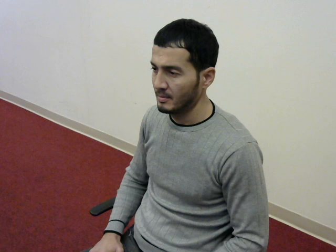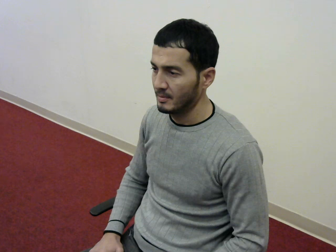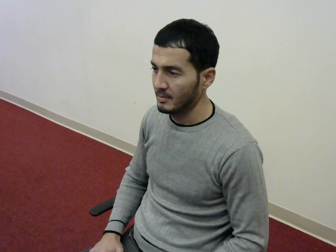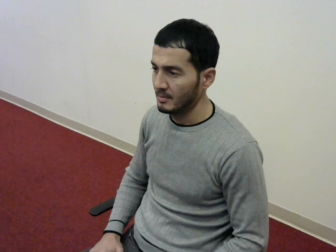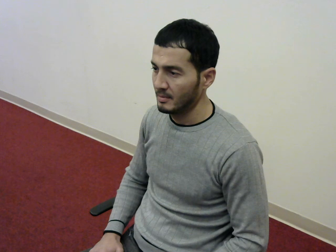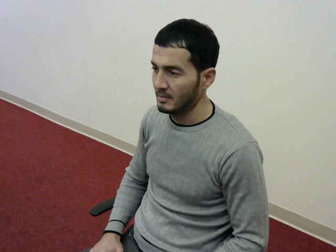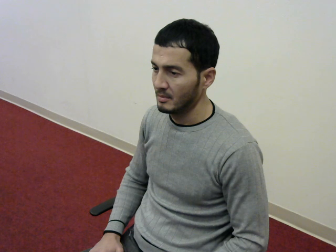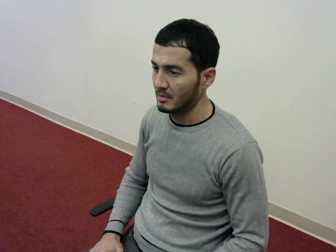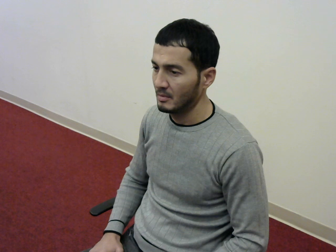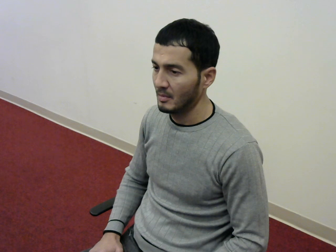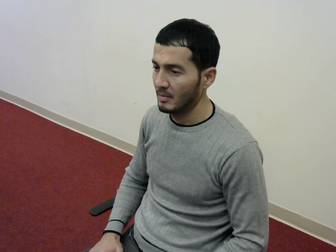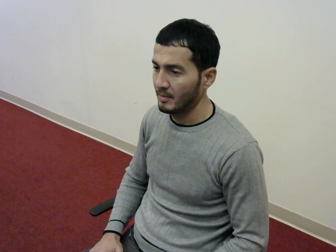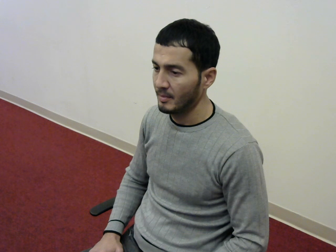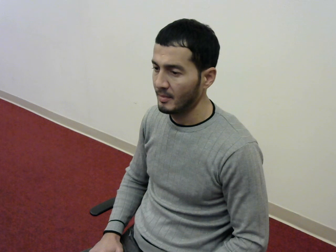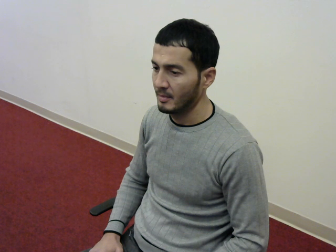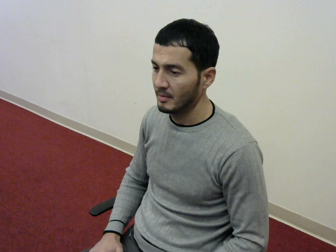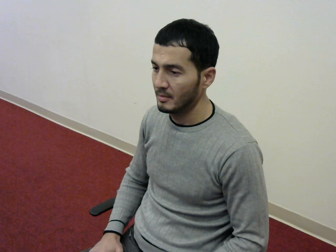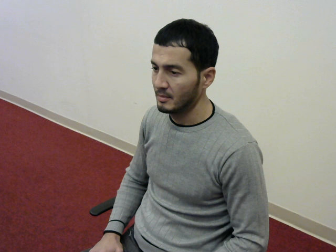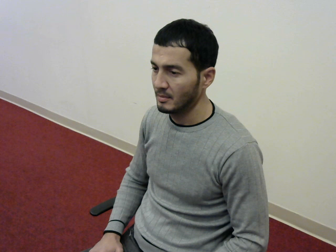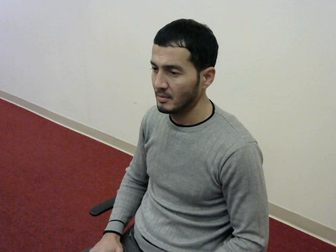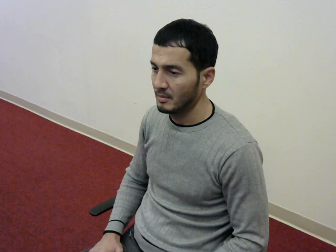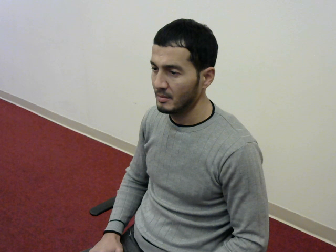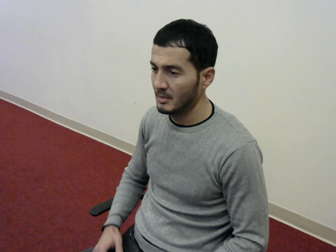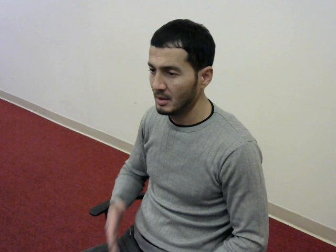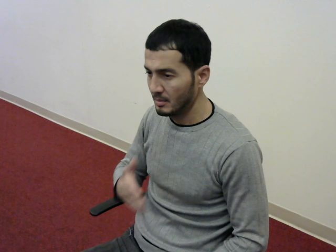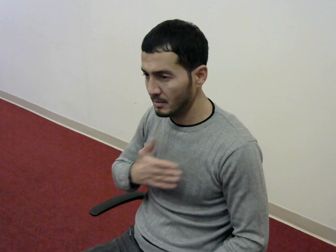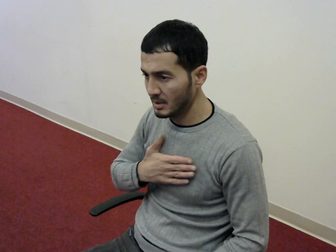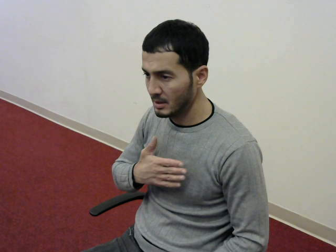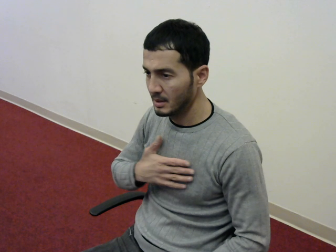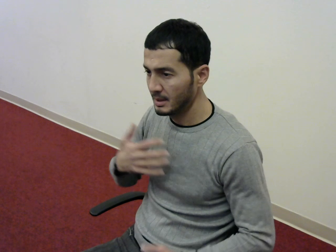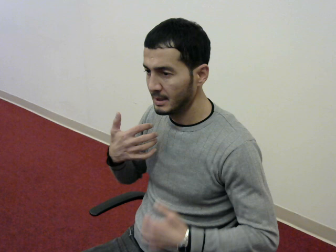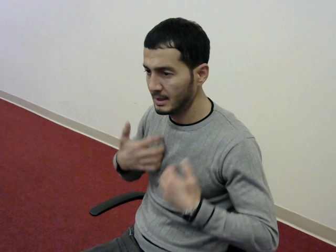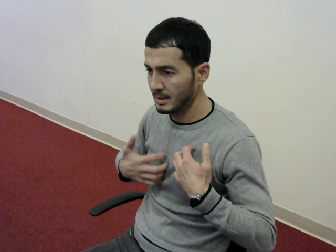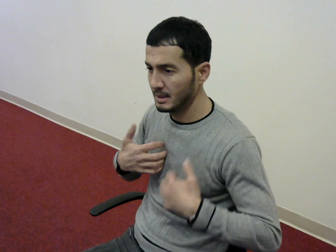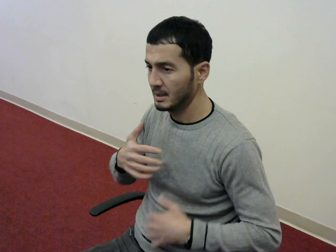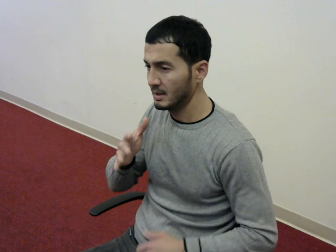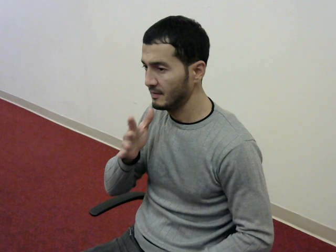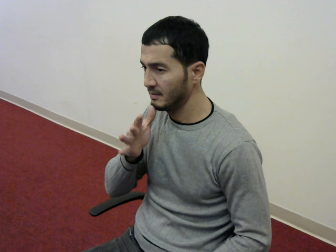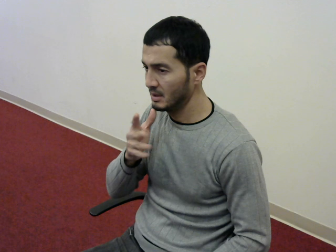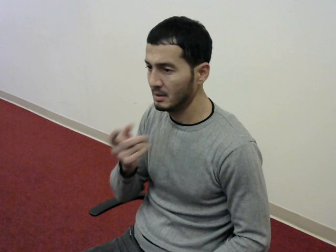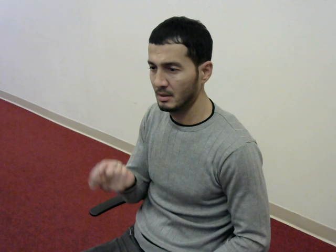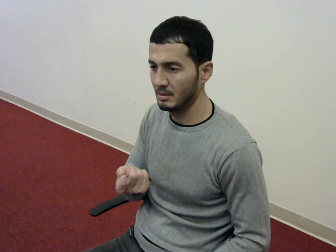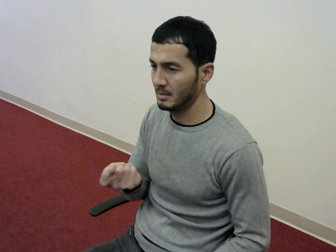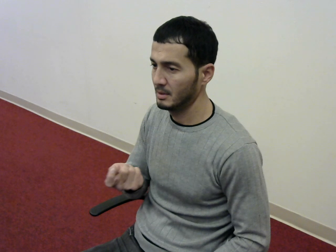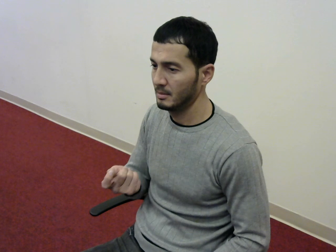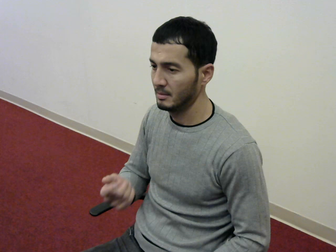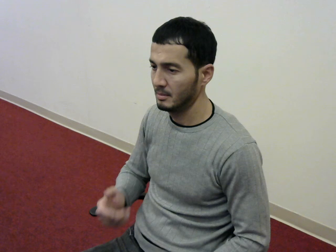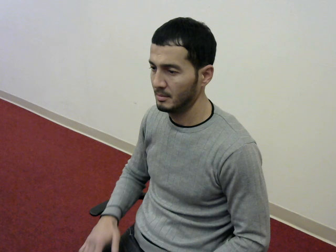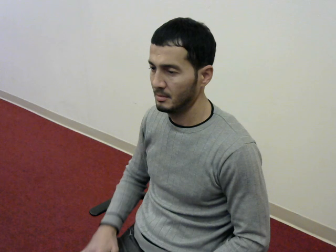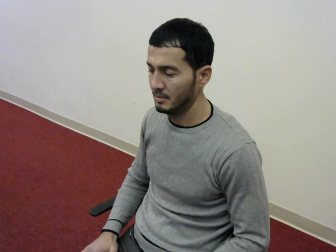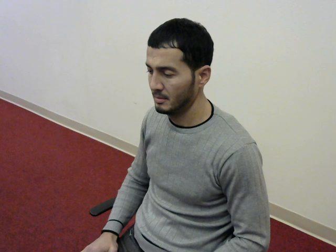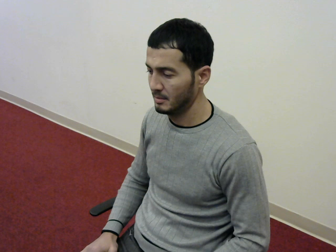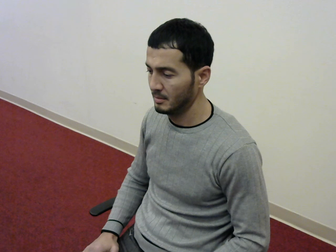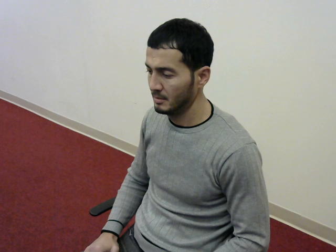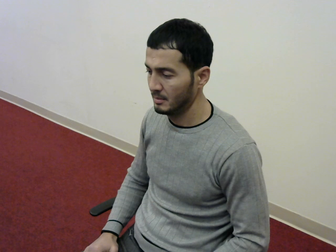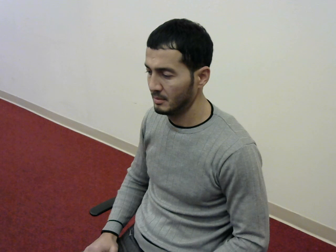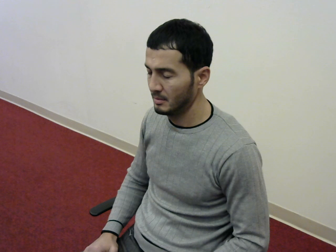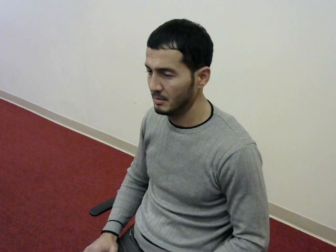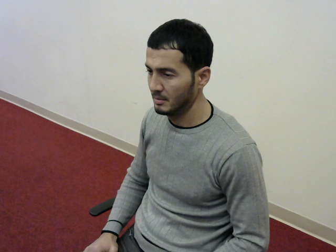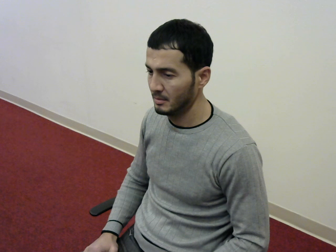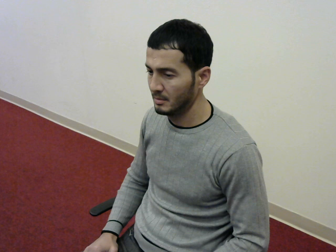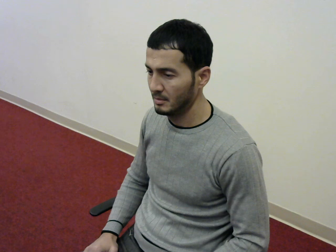Mən tələsirəm, vaxtım azdır